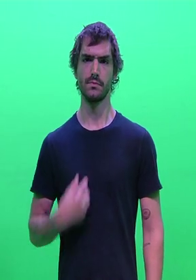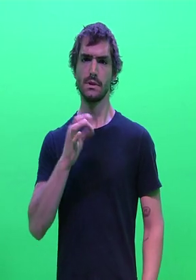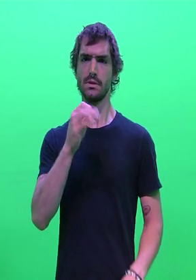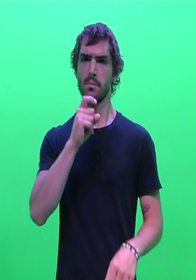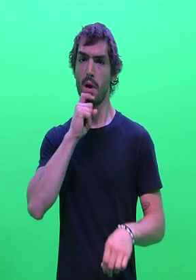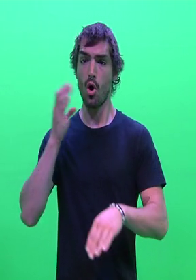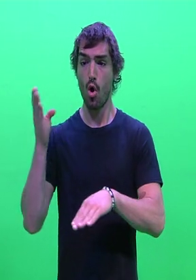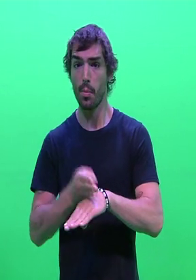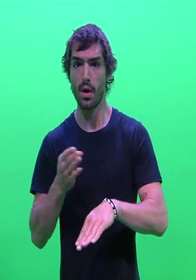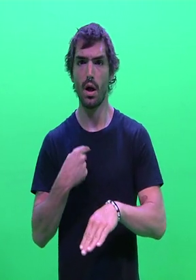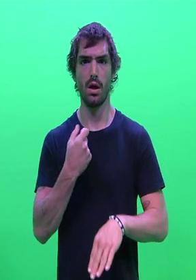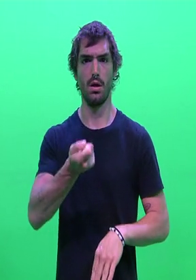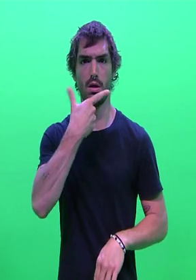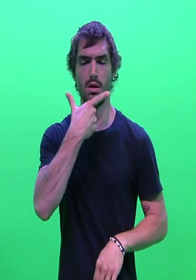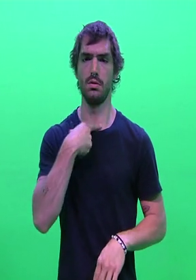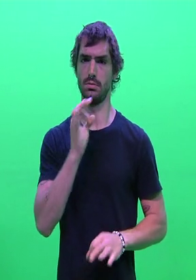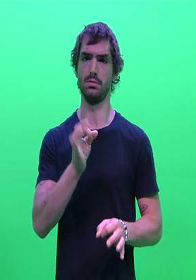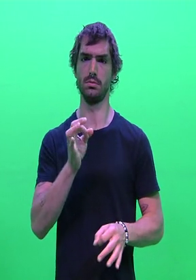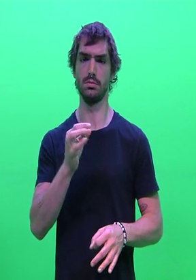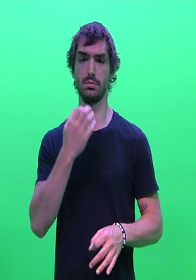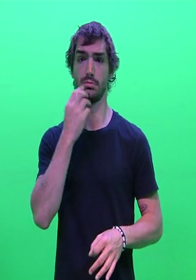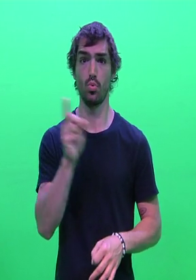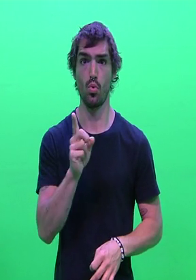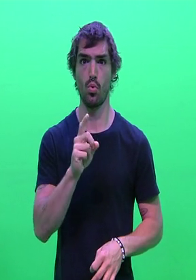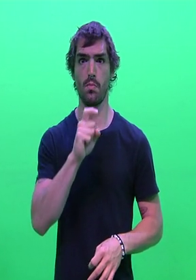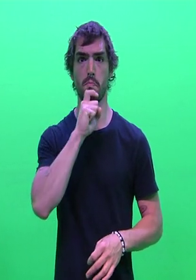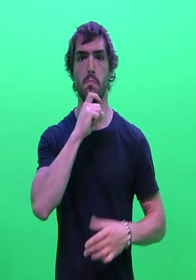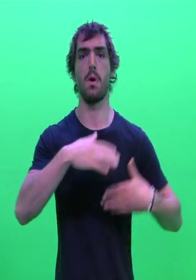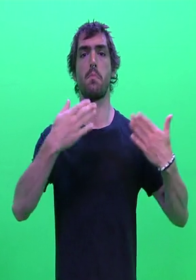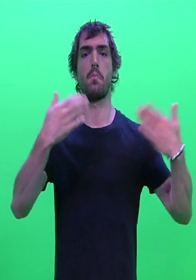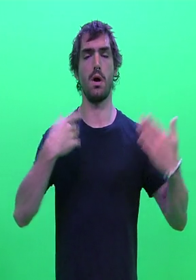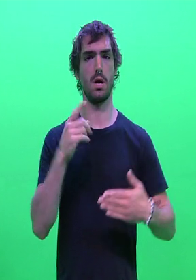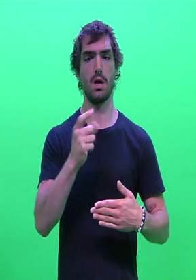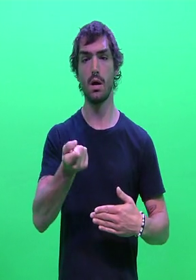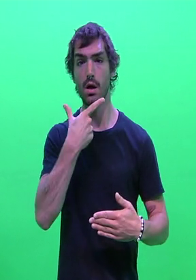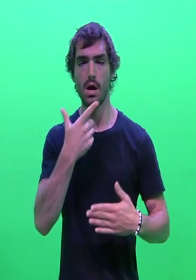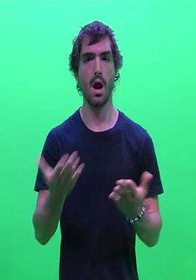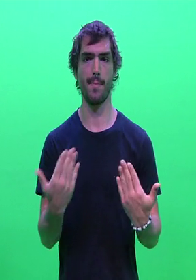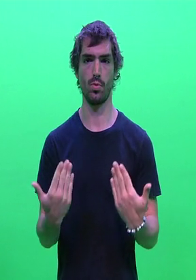Sí, em vaig fer mal, em vaig donar un cop, i em vaig prendre una pastilla, sinó el mal va a més i no vull, m'he de prendre una pastilla ràpidament.